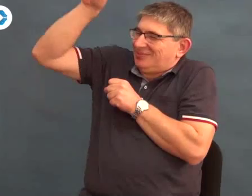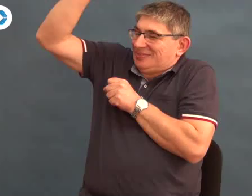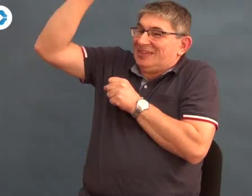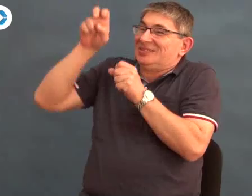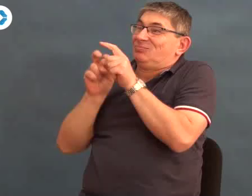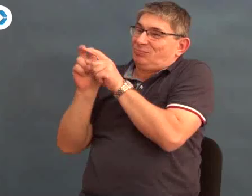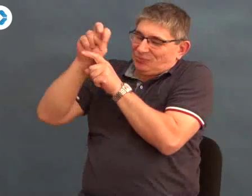Dotarł na miejsce.